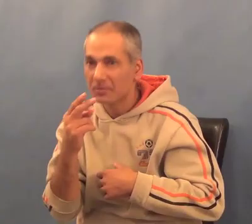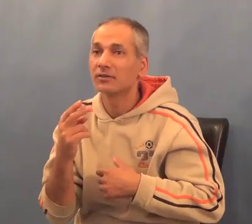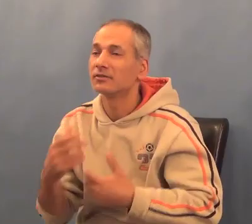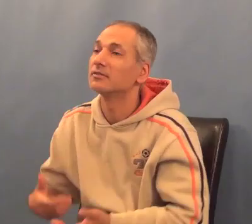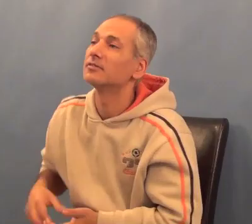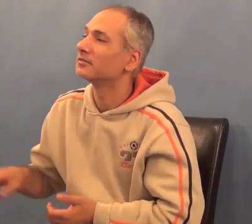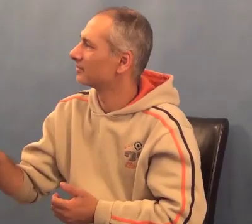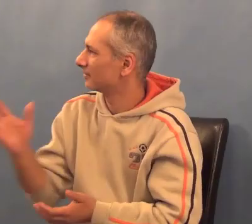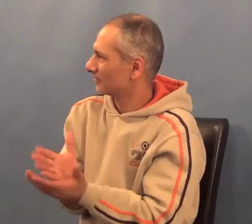On już to widział.